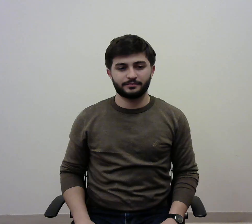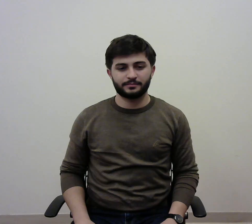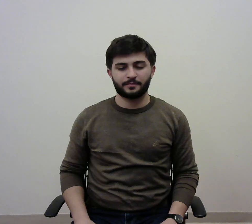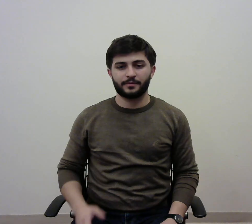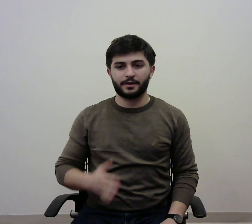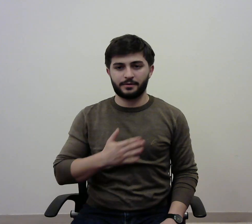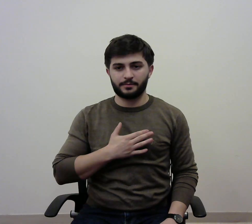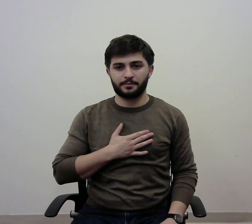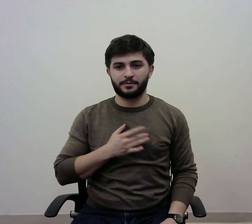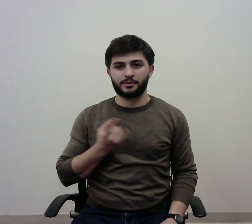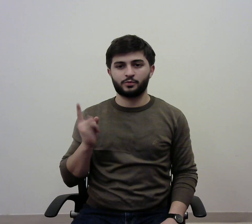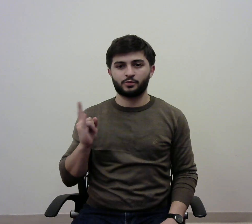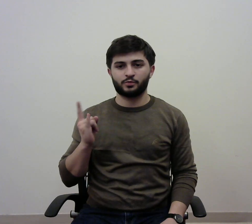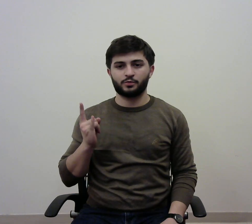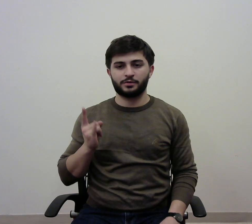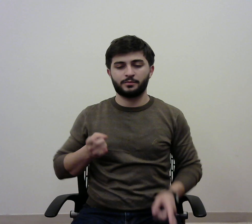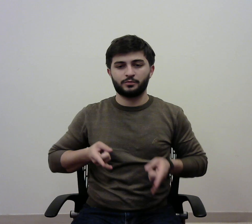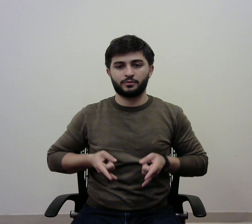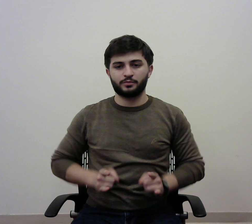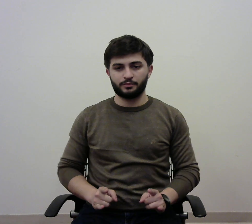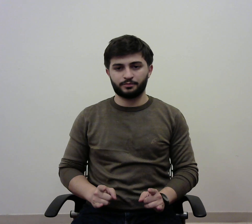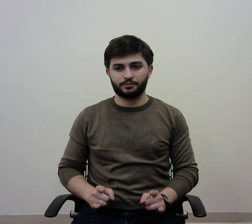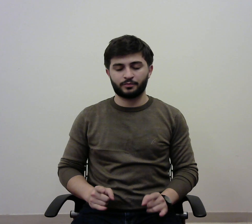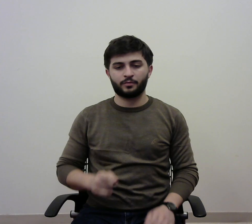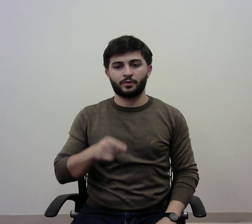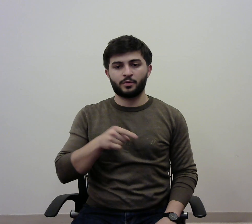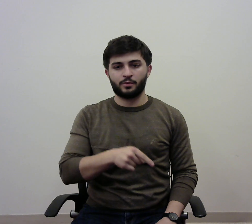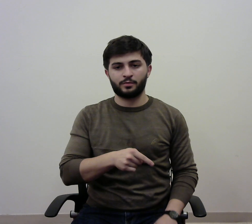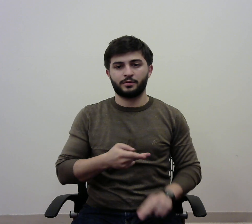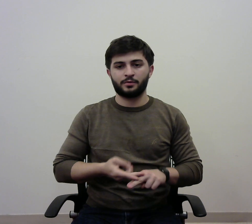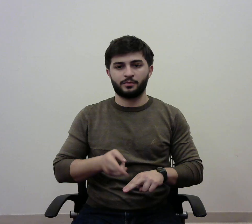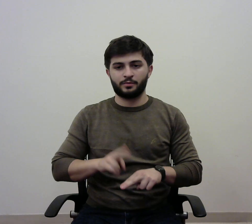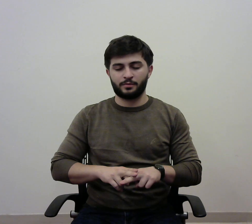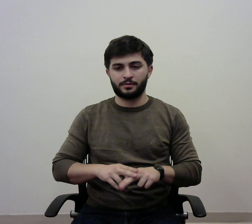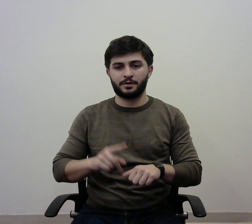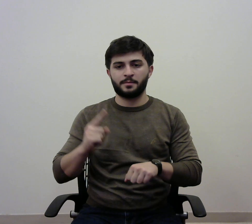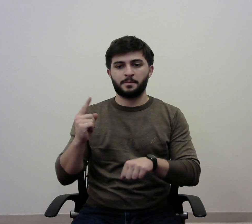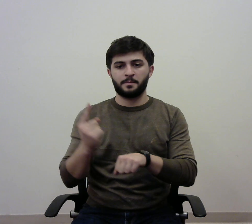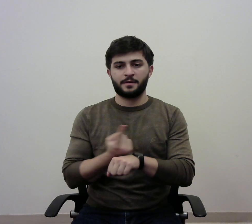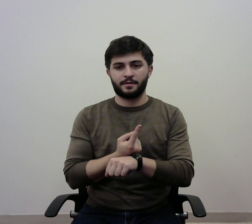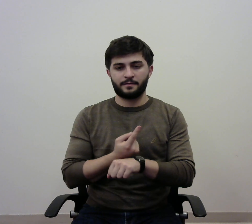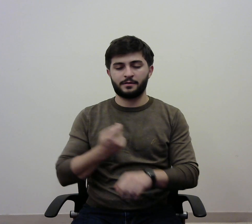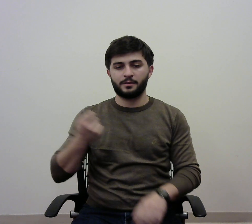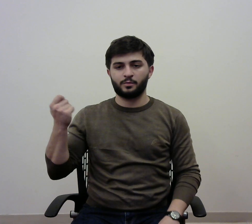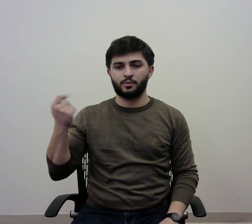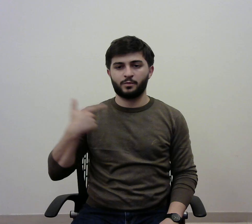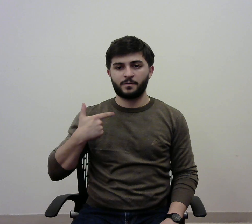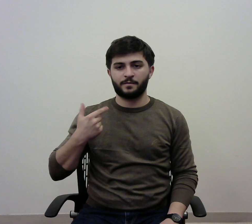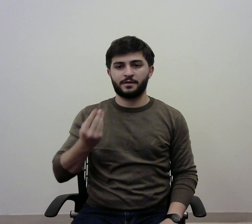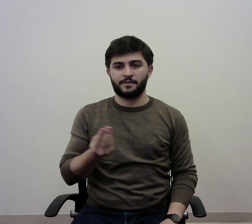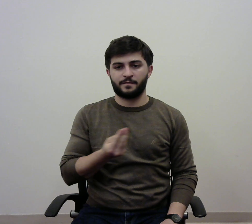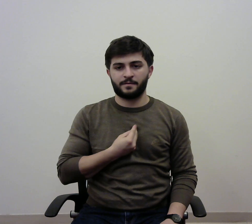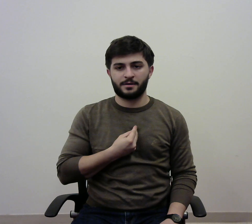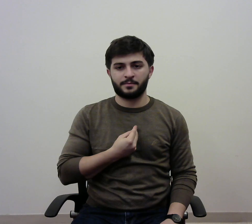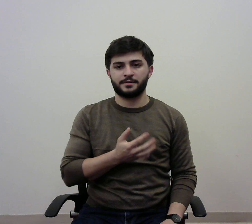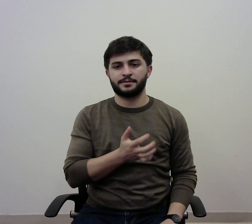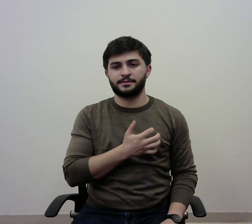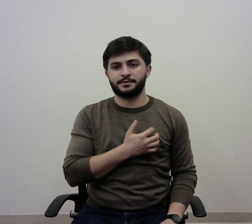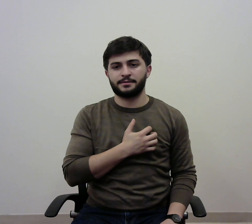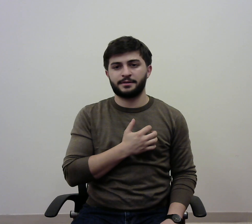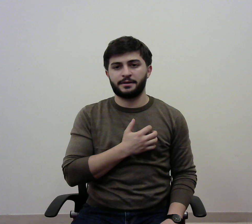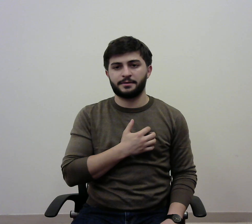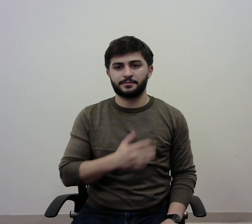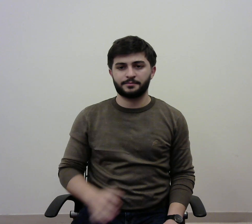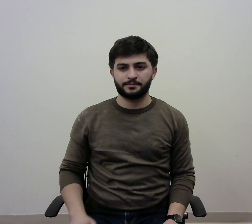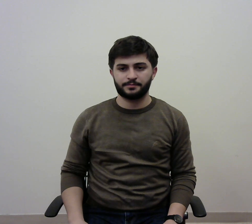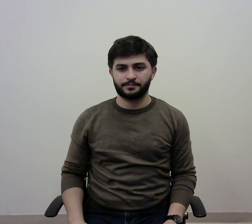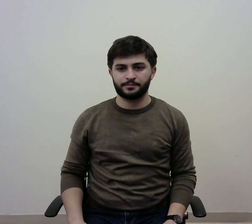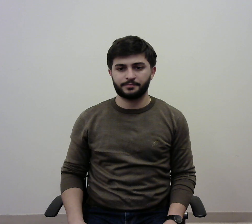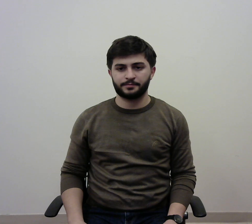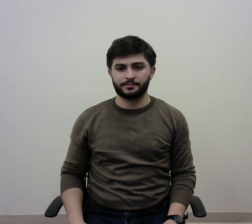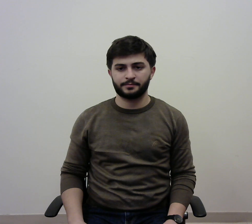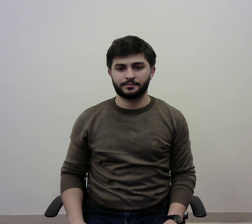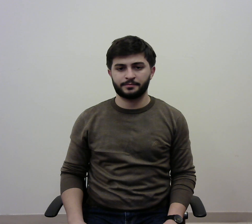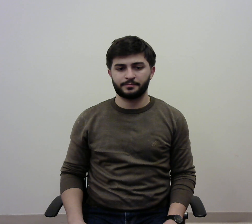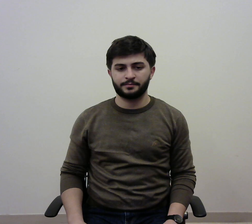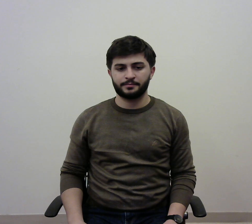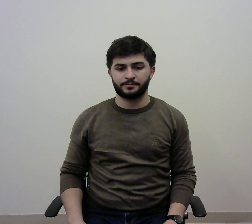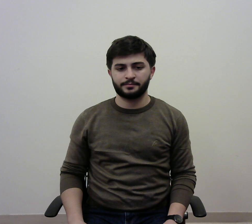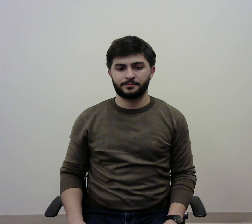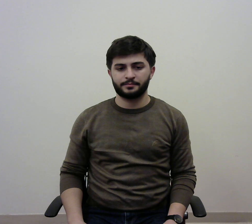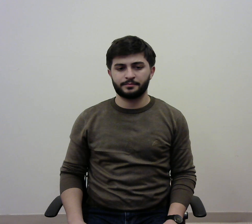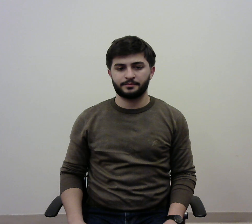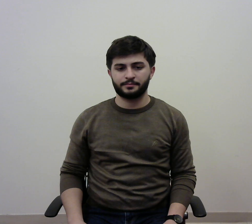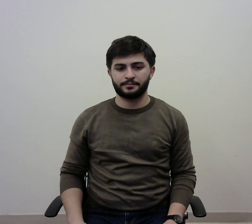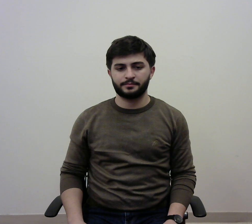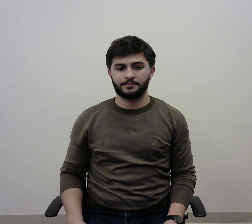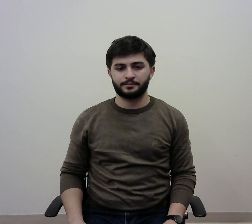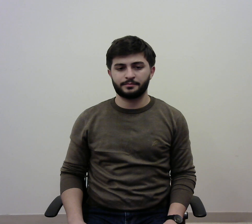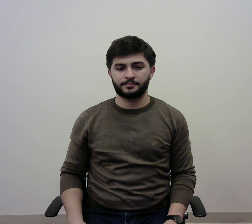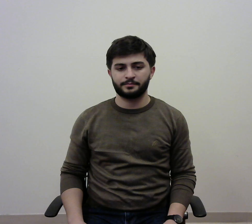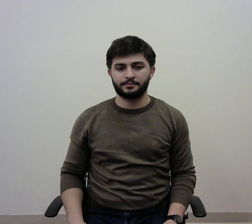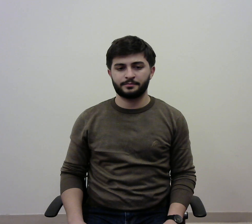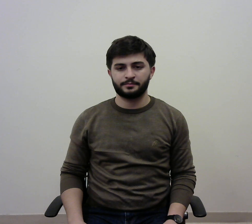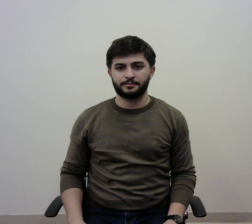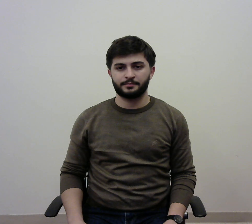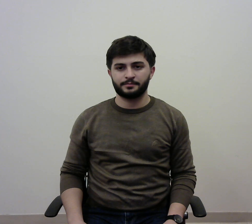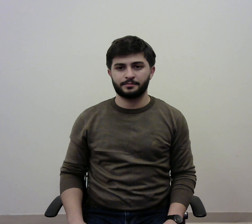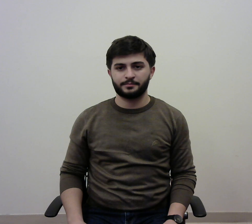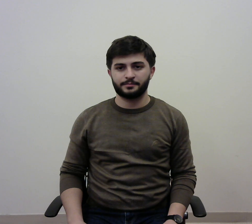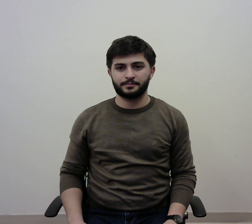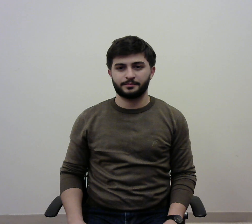Mənim uşağım anadan olub, ona görə birdəfəlik müavinət almaq istəyirəm